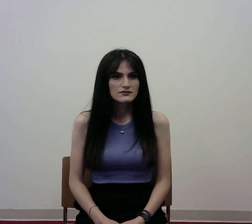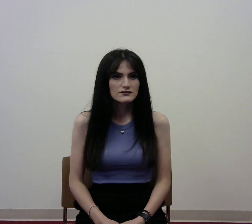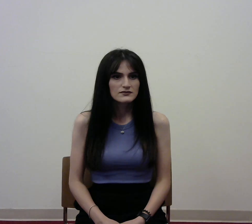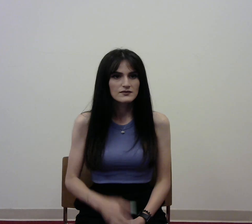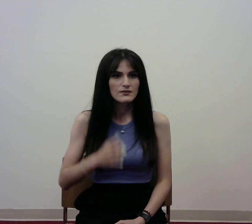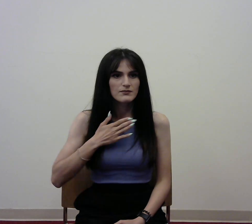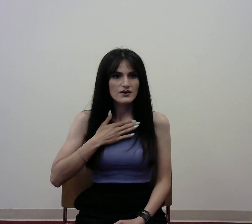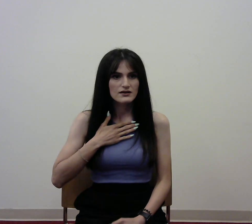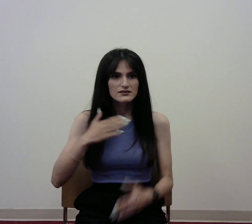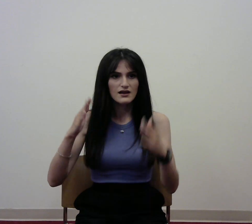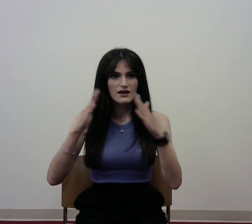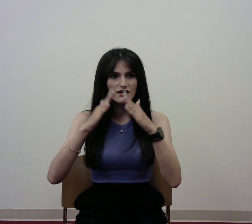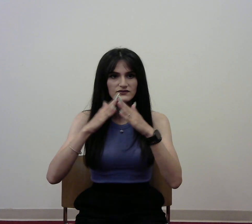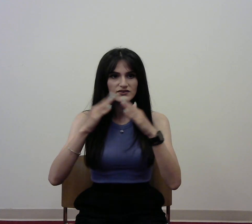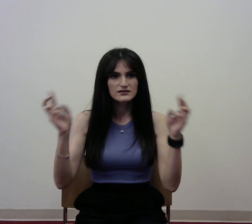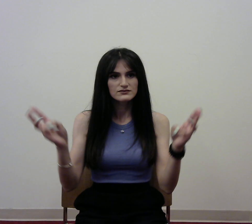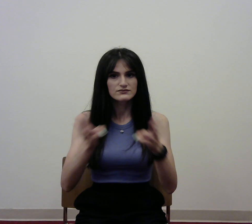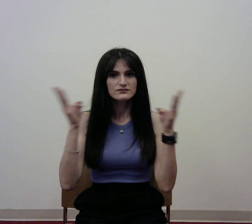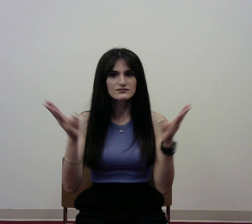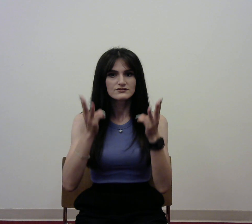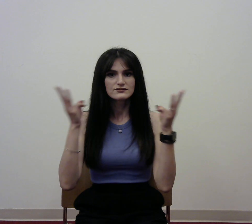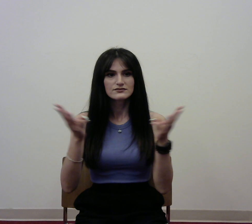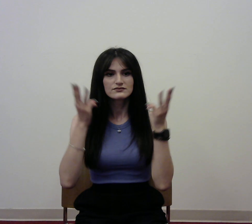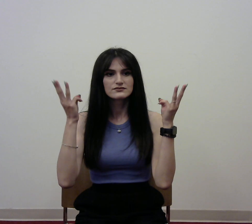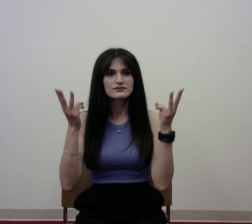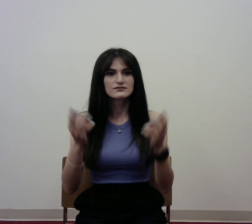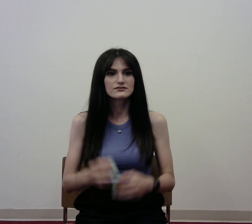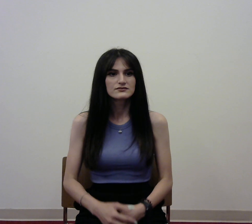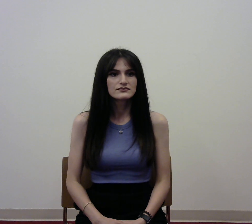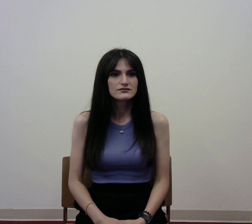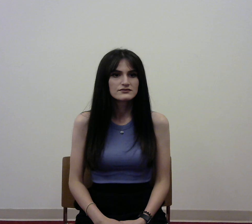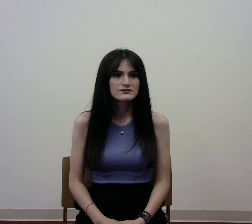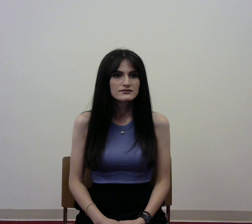Bizim evizim yanır